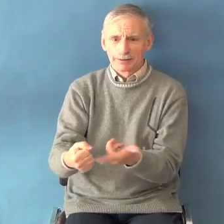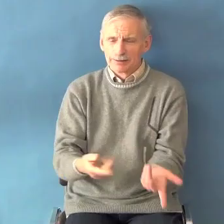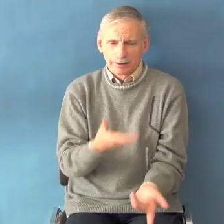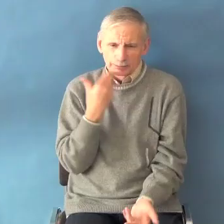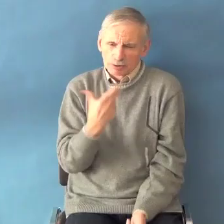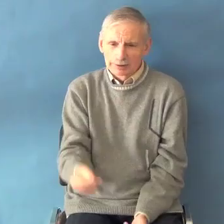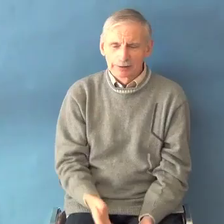Nie ma. Nie.